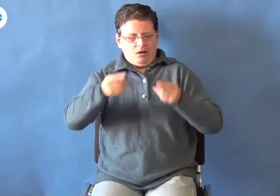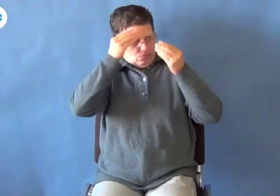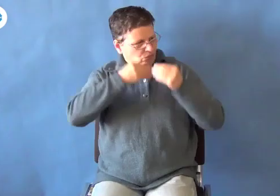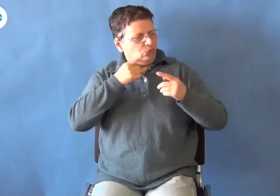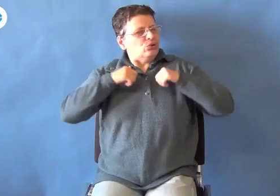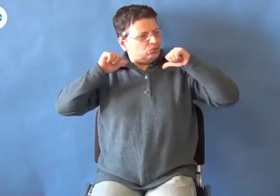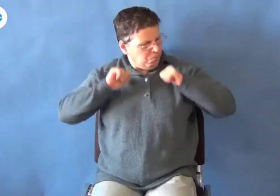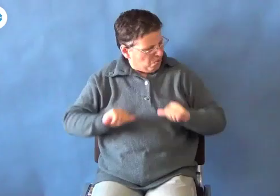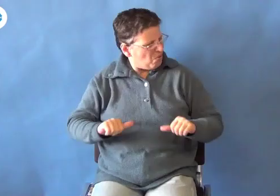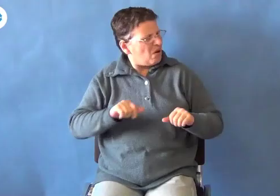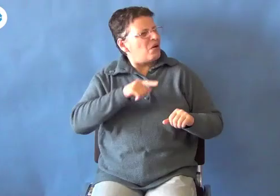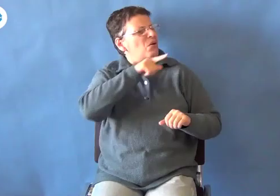Znak informuje i można być spokojnym.